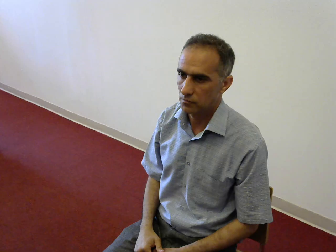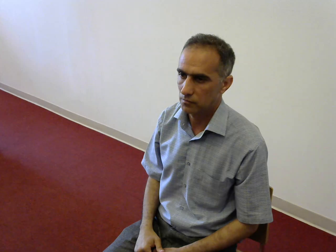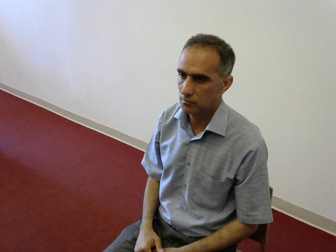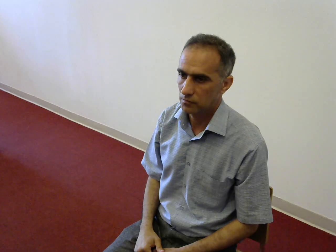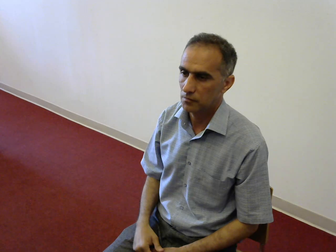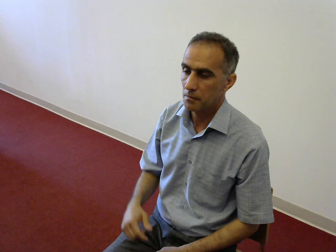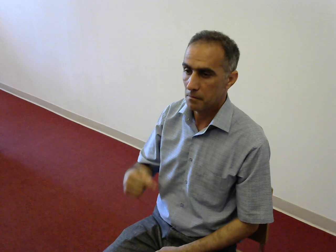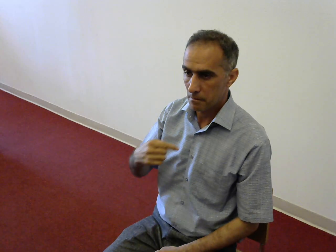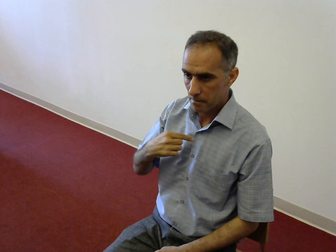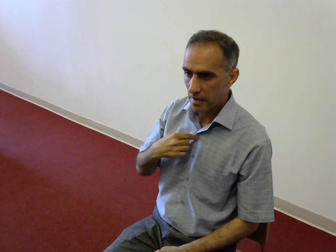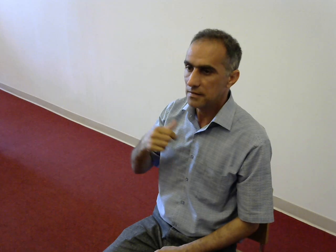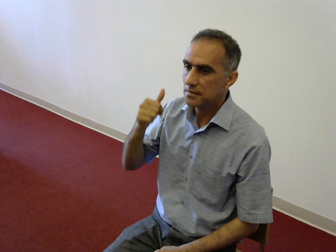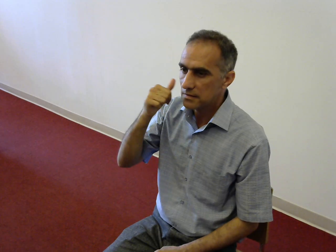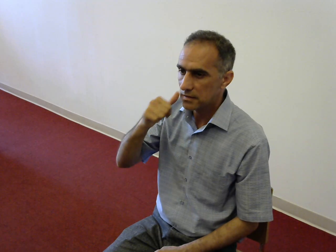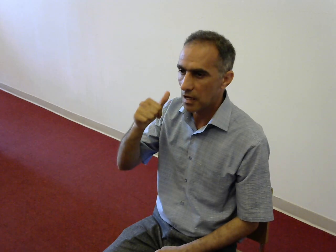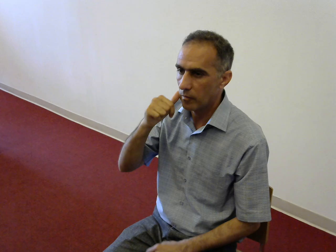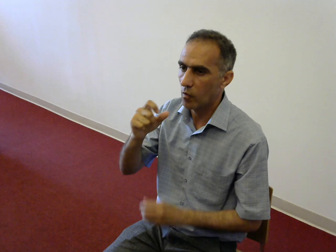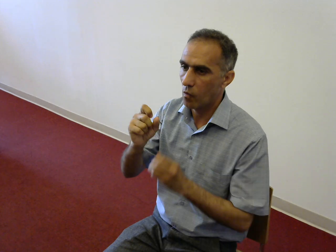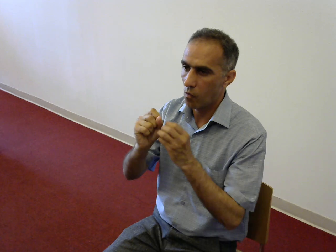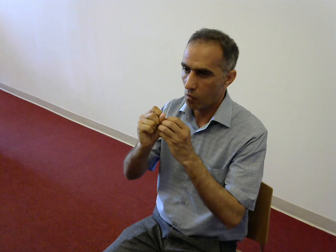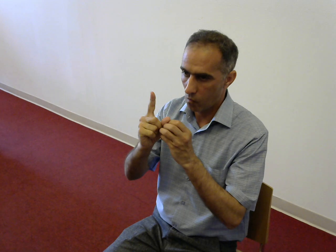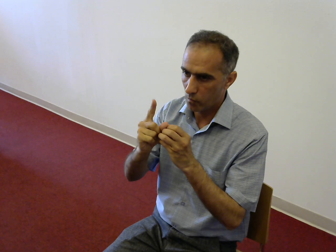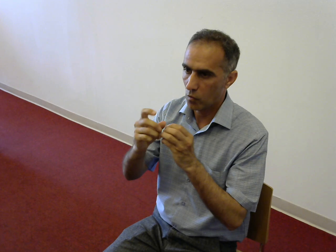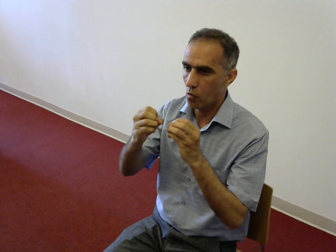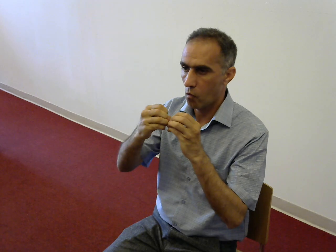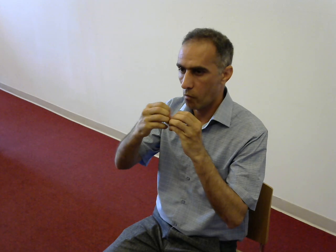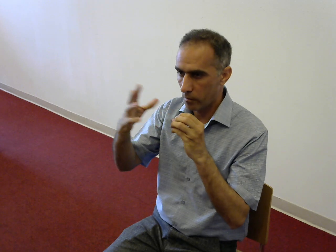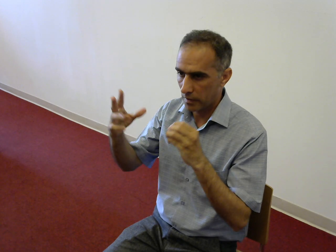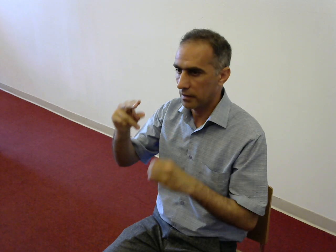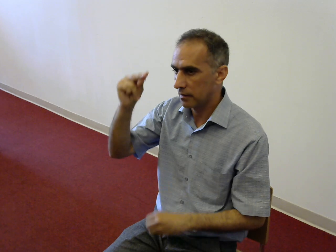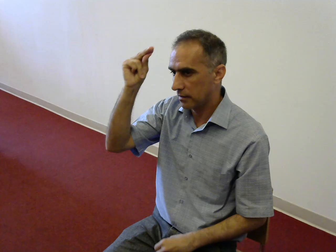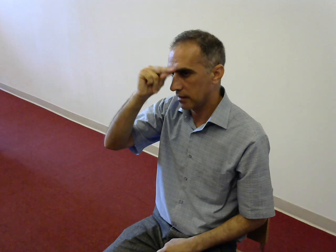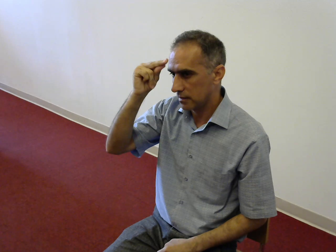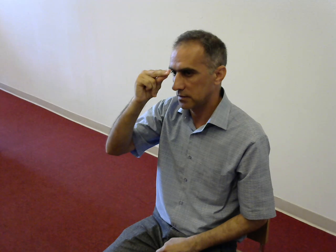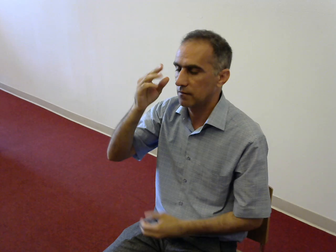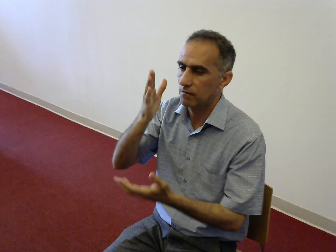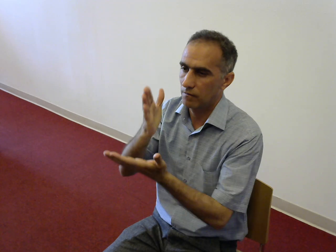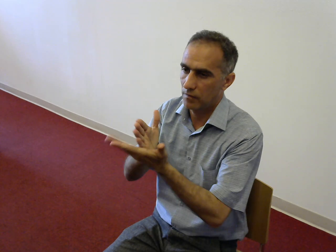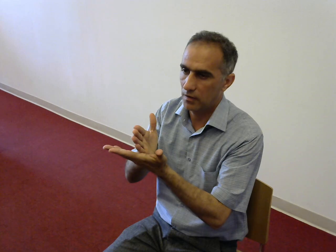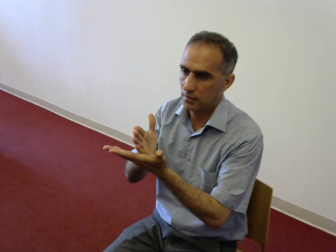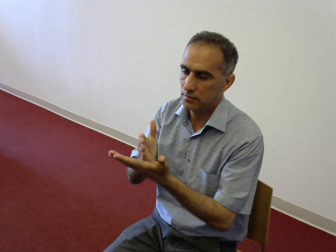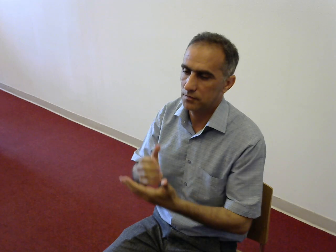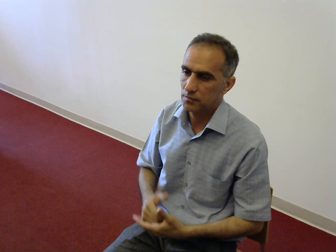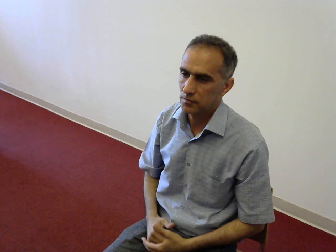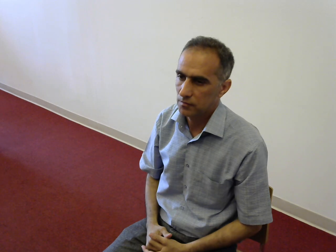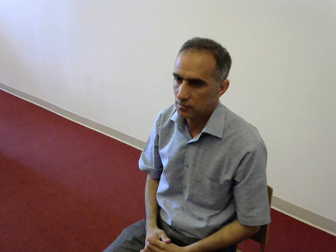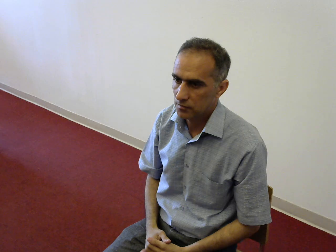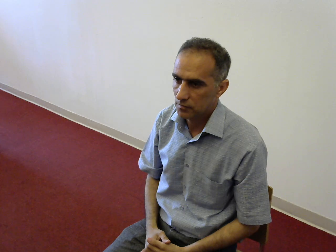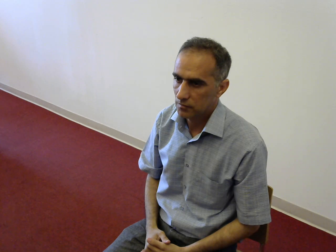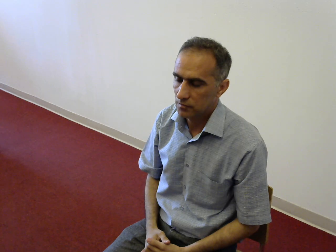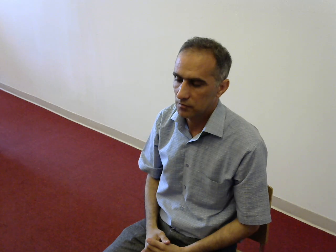Mənim sabah 11:15-də dərsim var